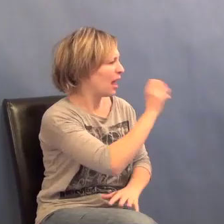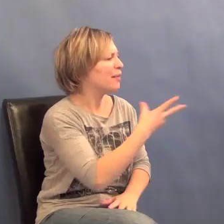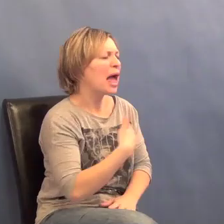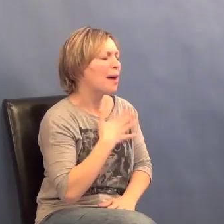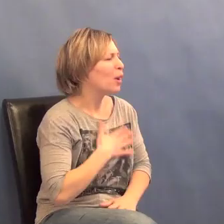Niemiła.